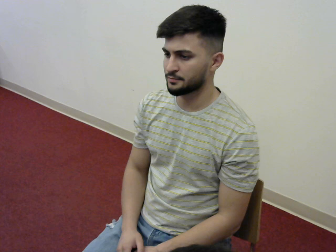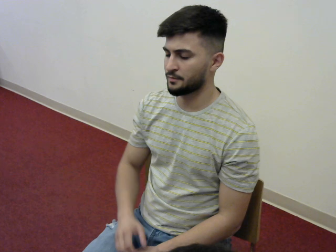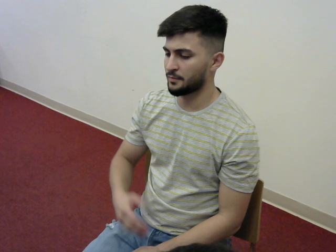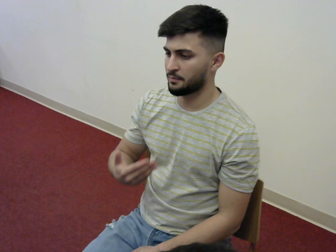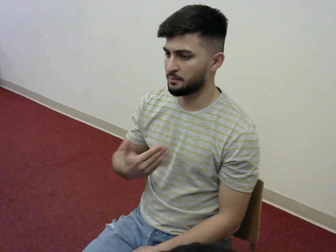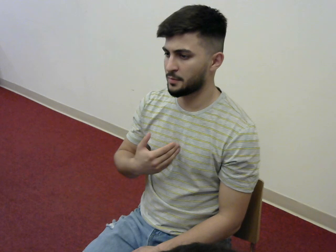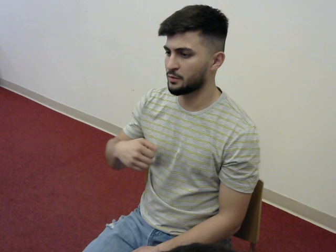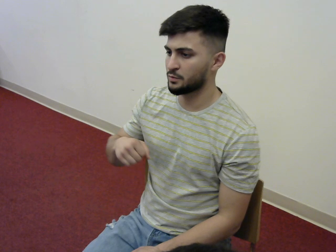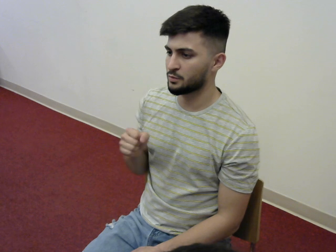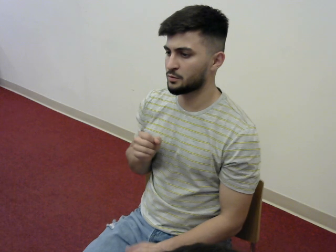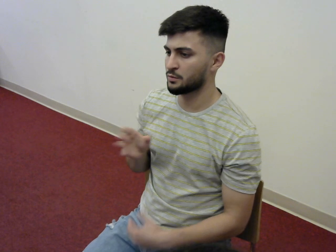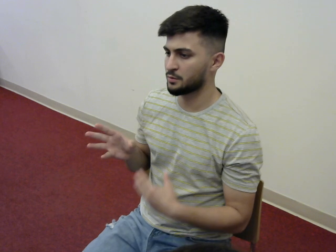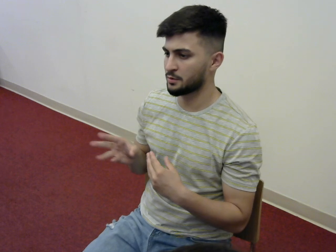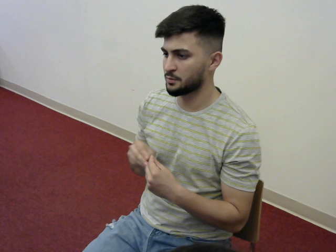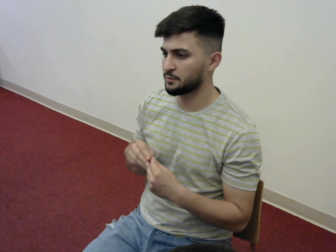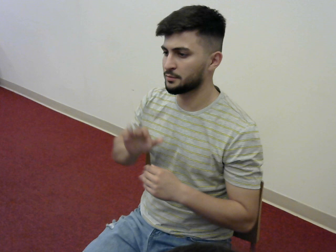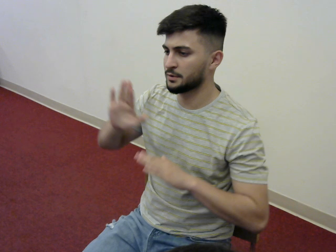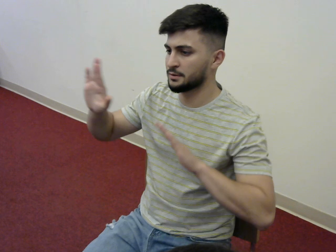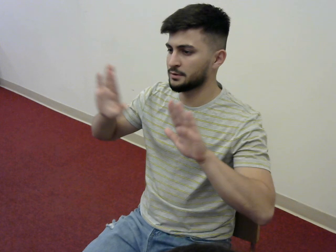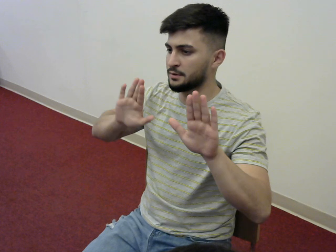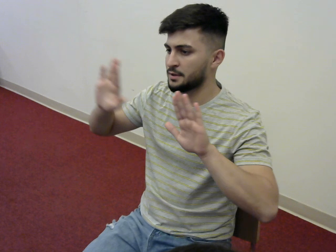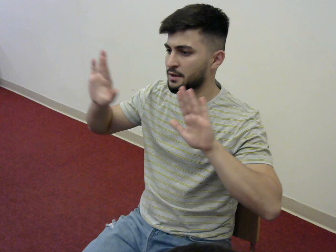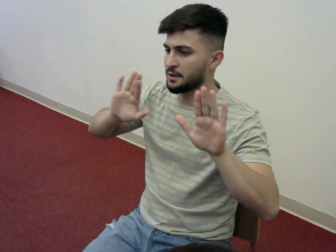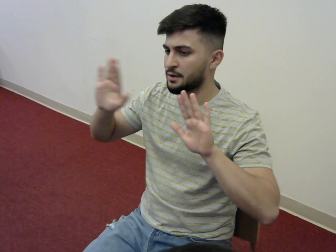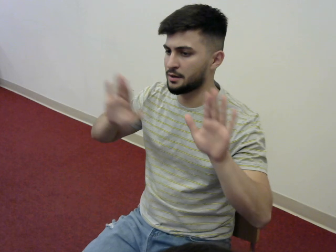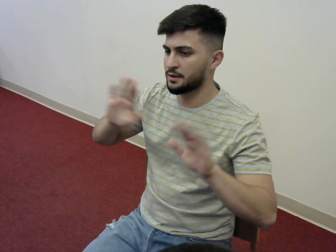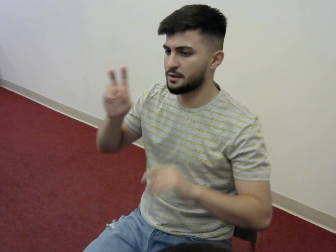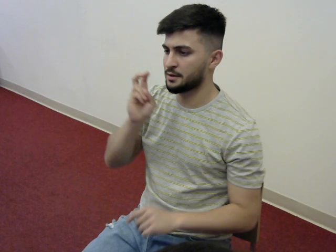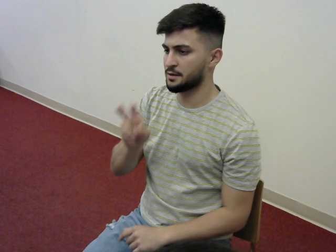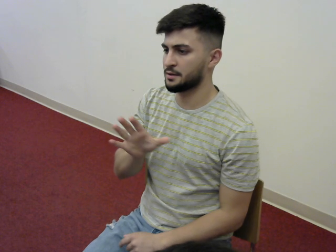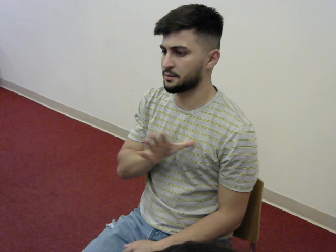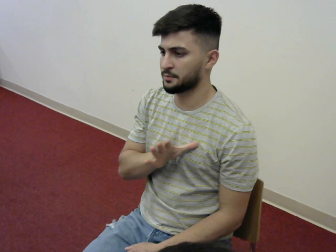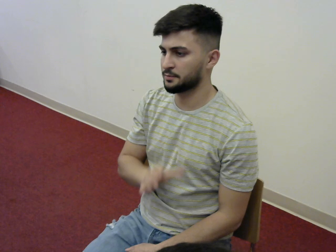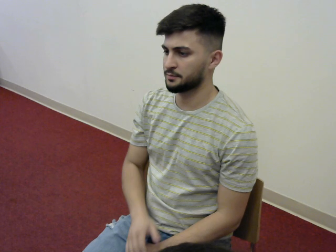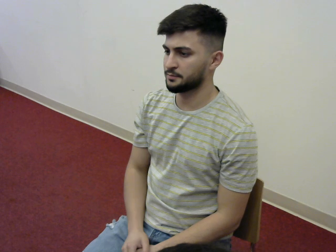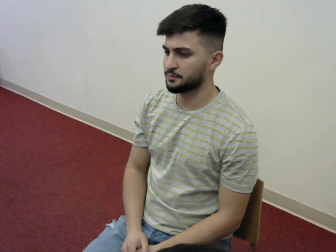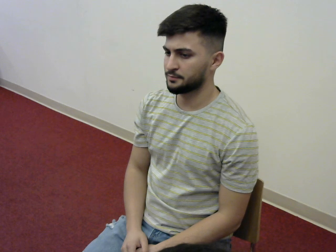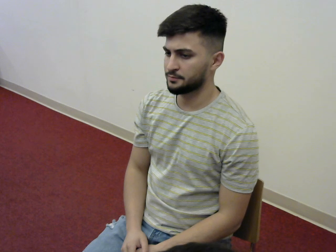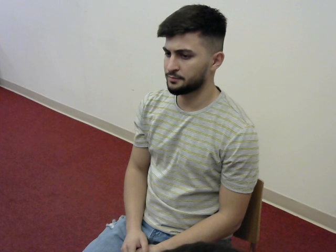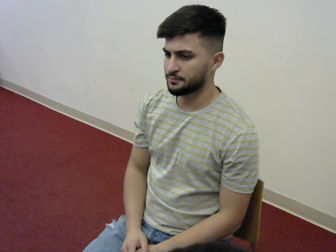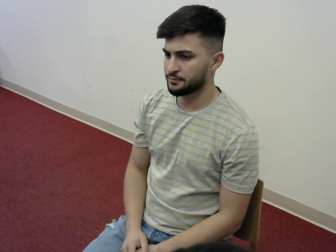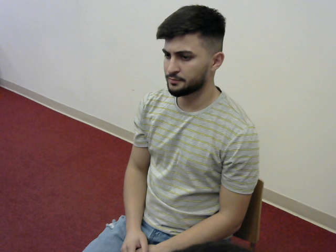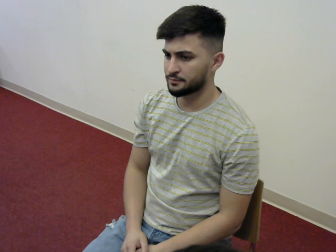Mənim dostumla sərgiyə getmişdim